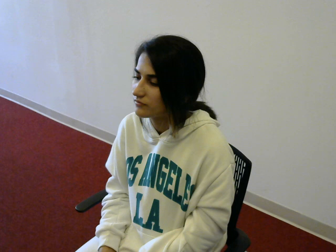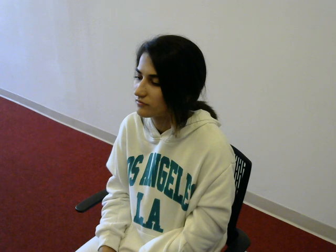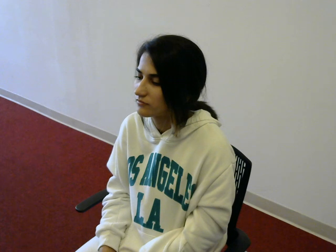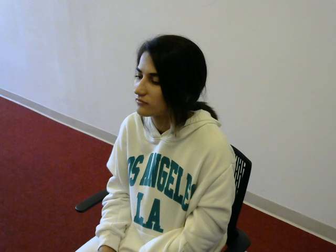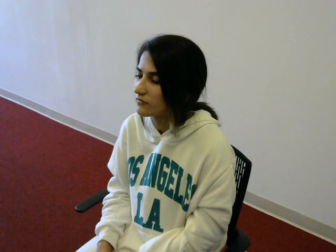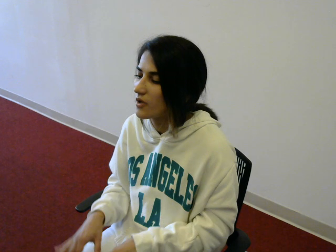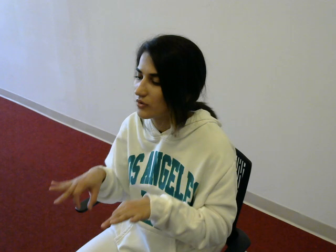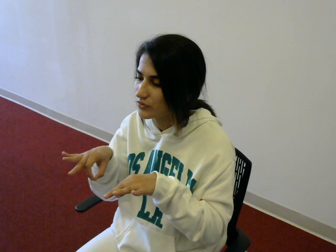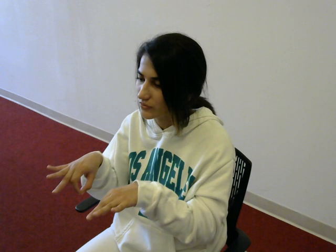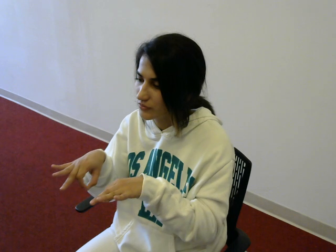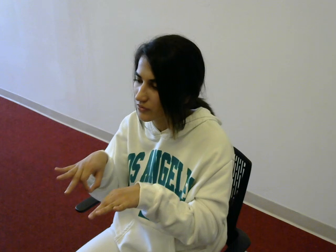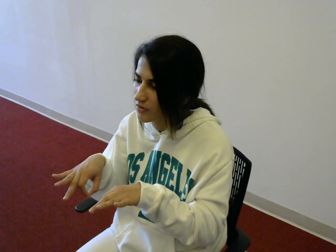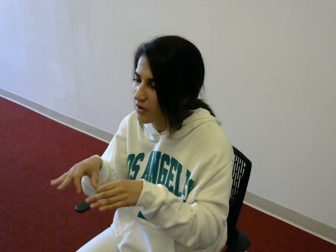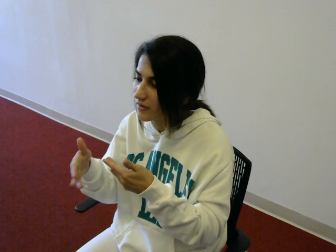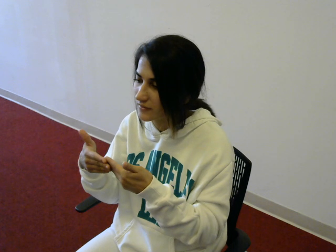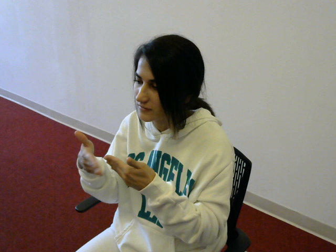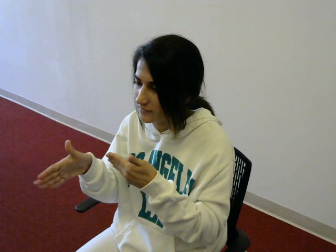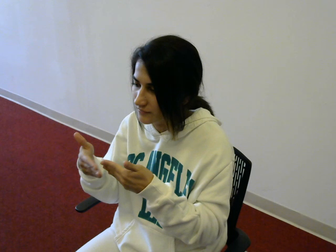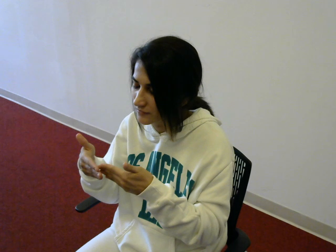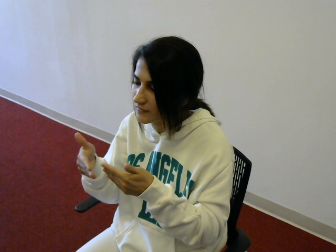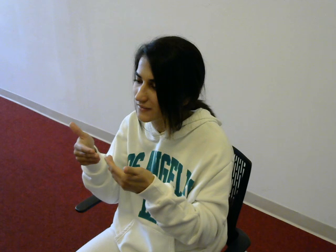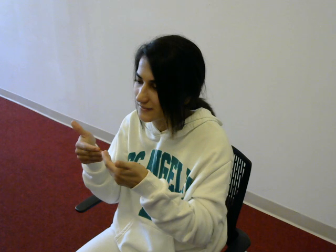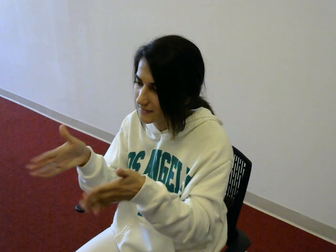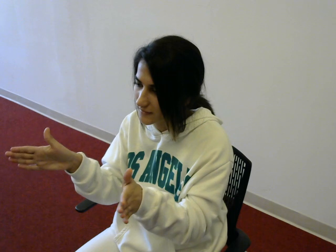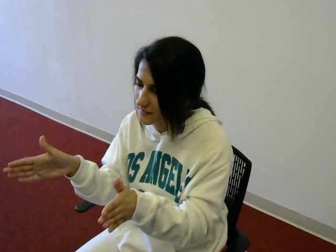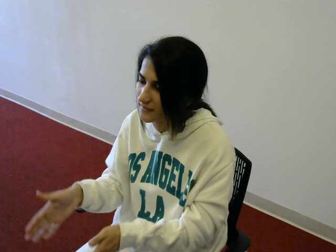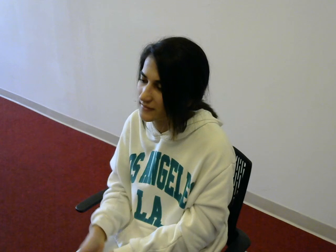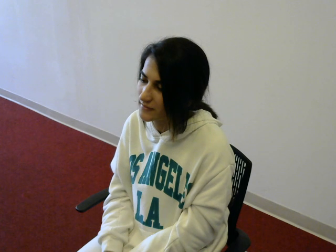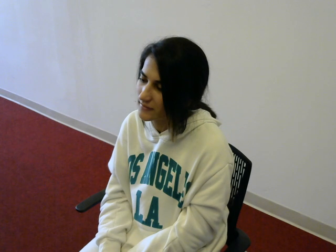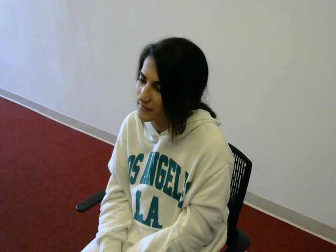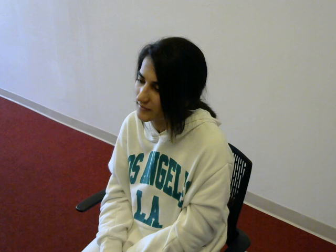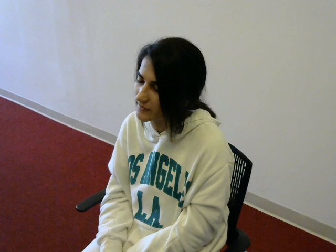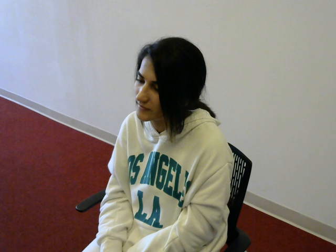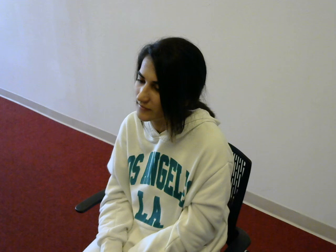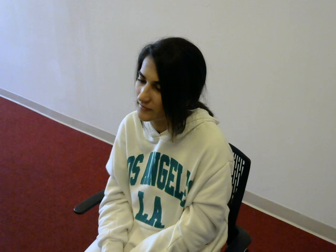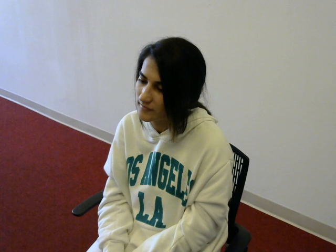Maşının qapısı açıqdır